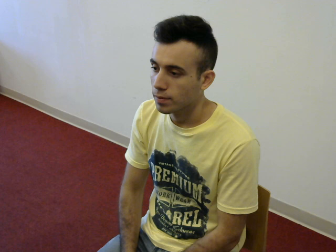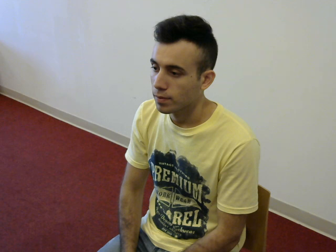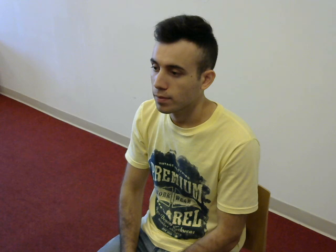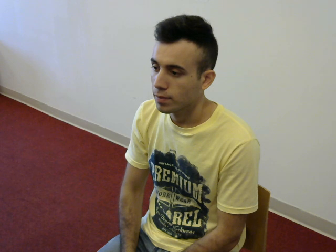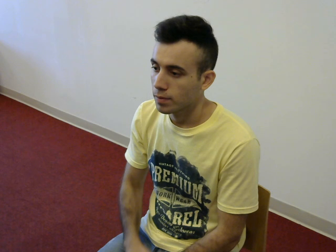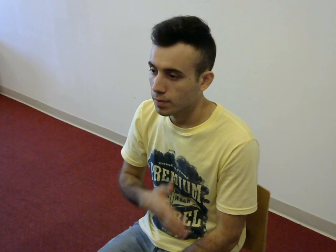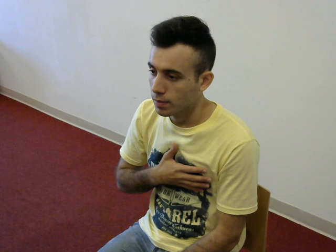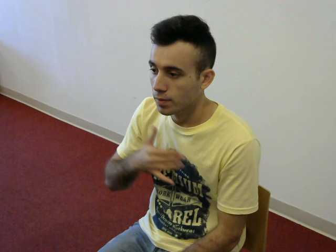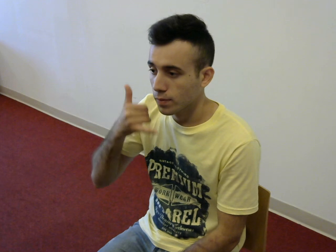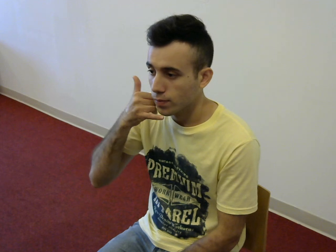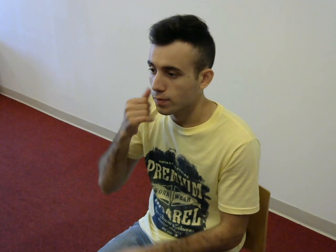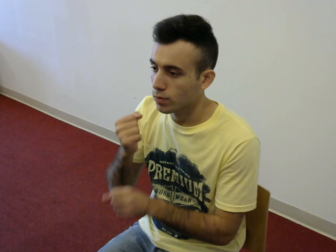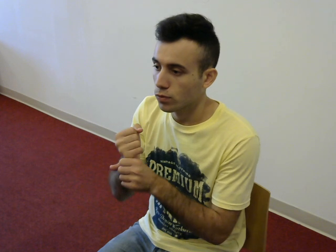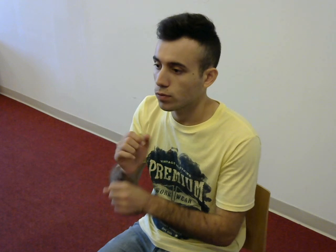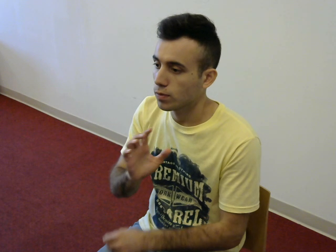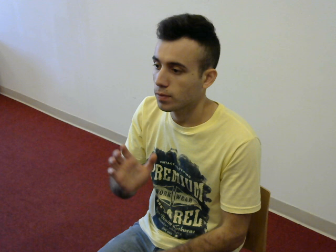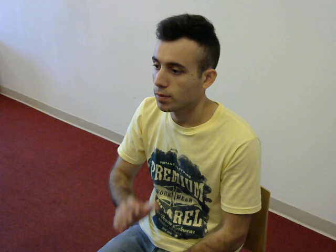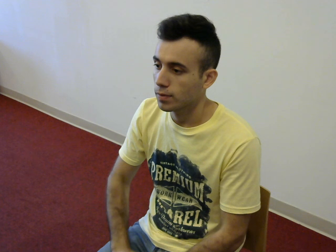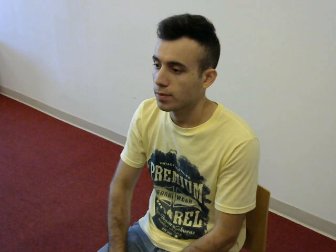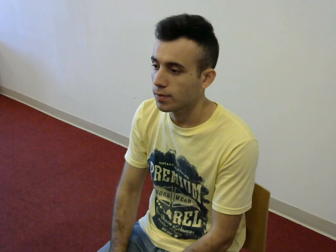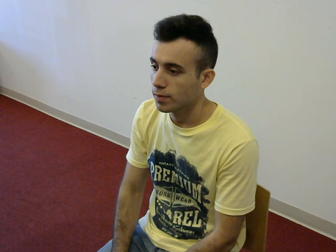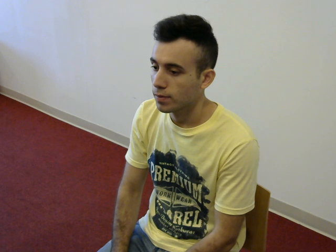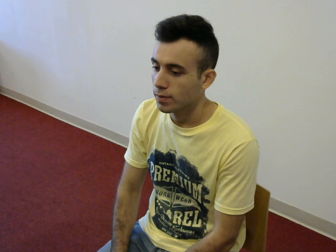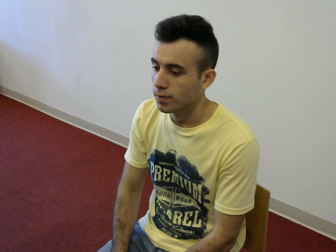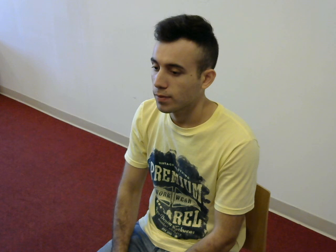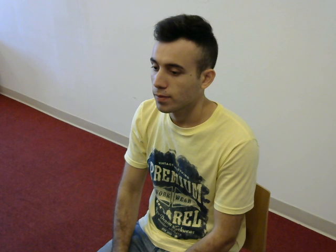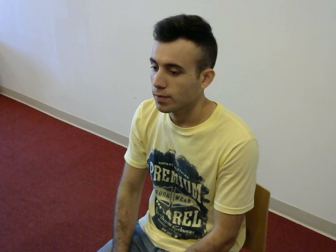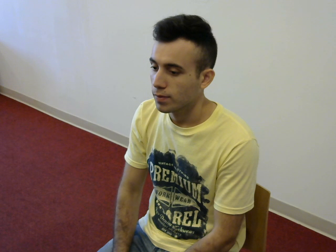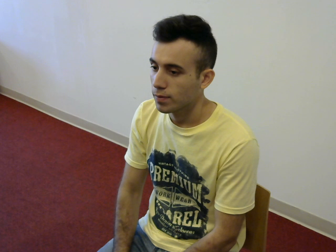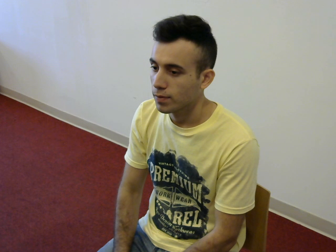Mənim telefonum özümdə deyil